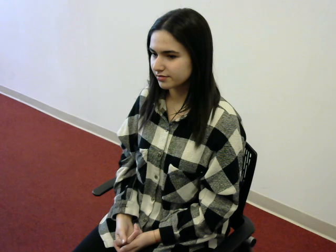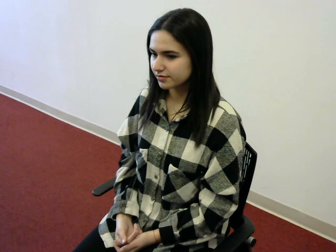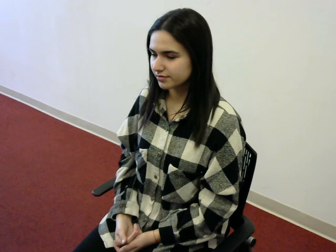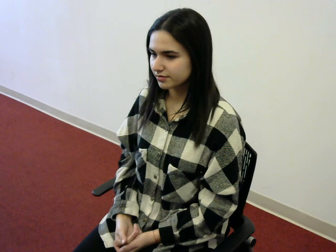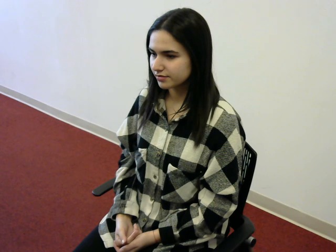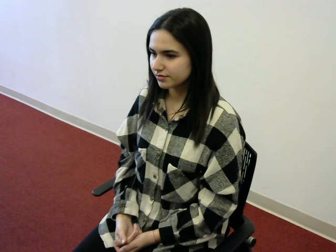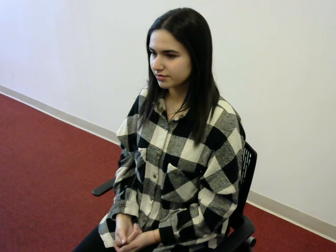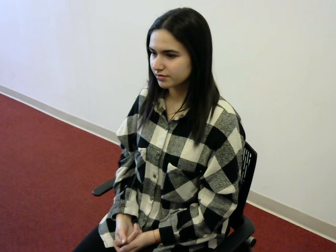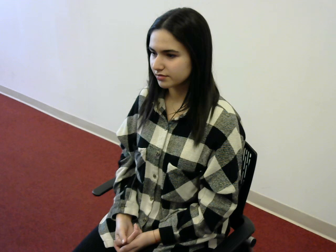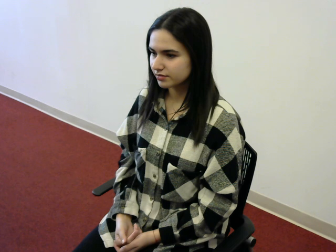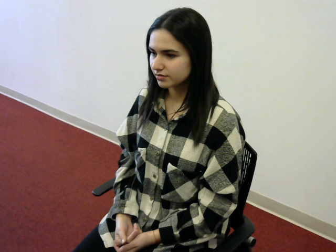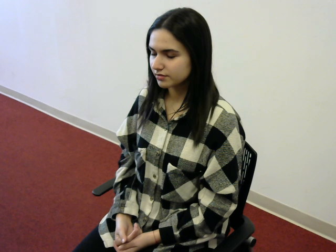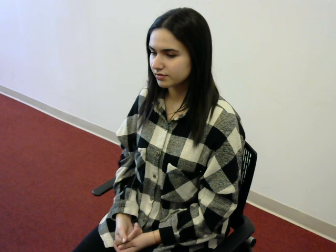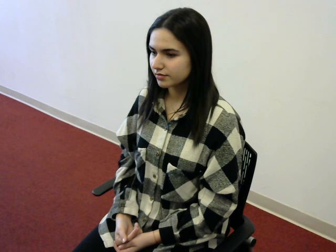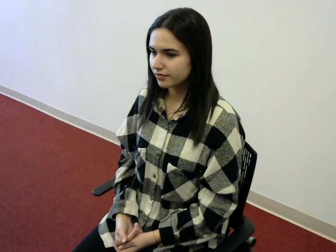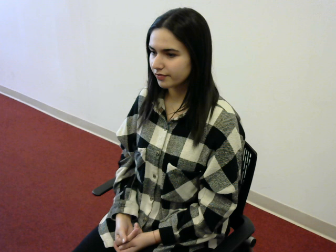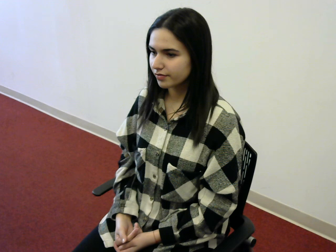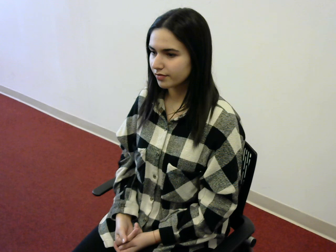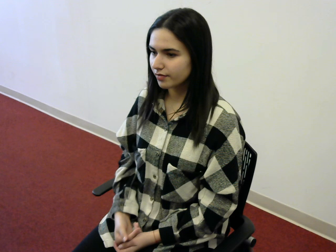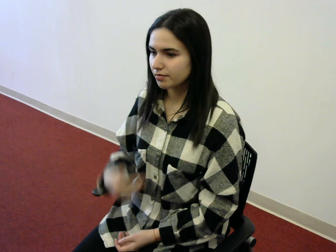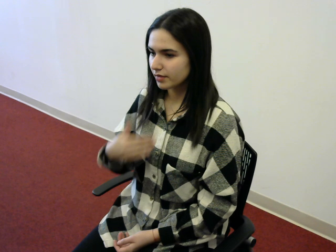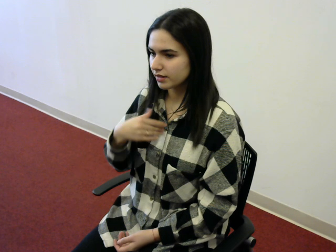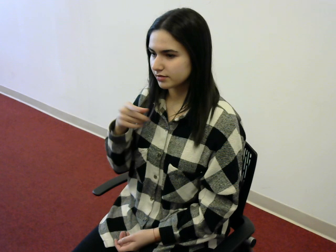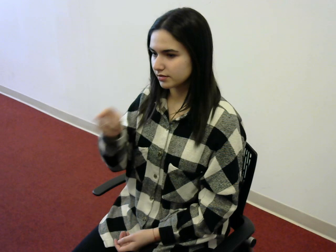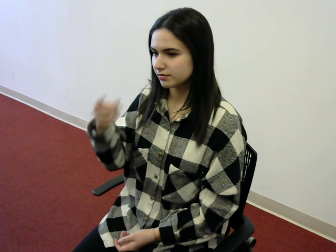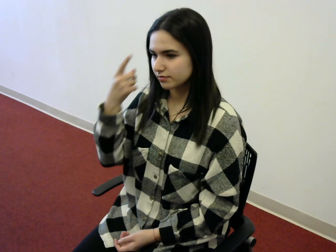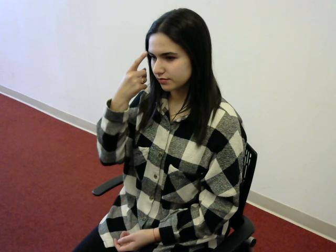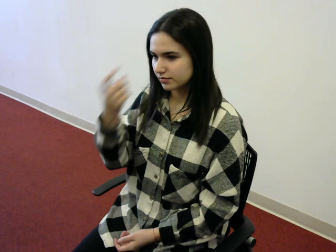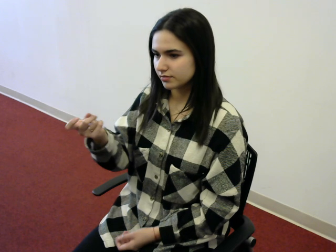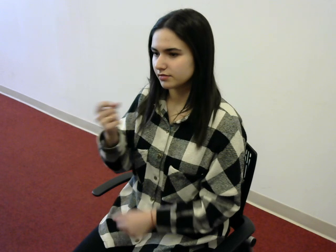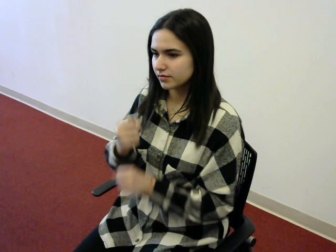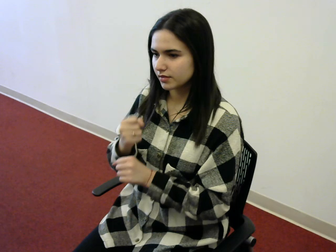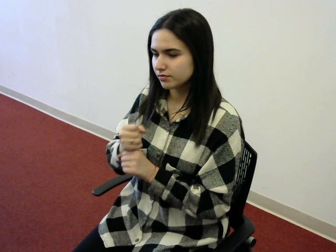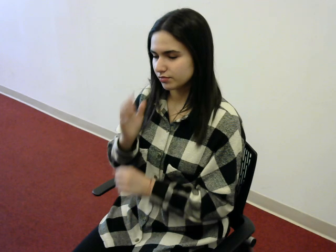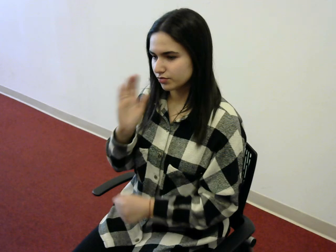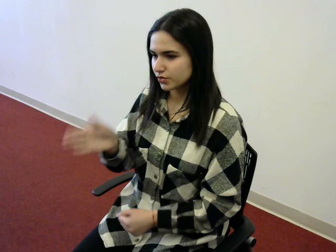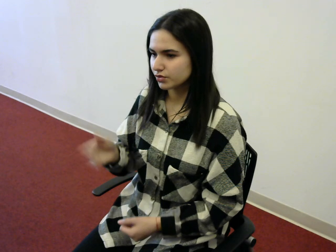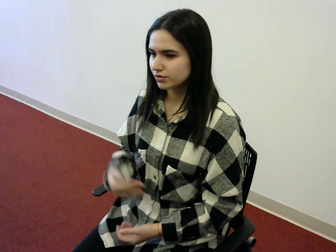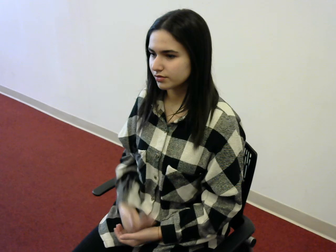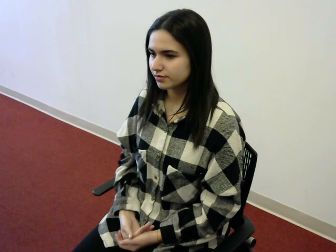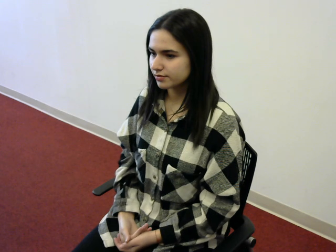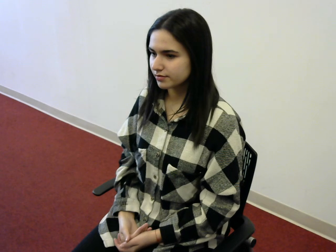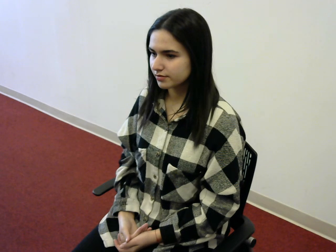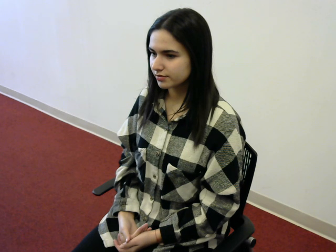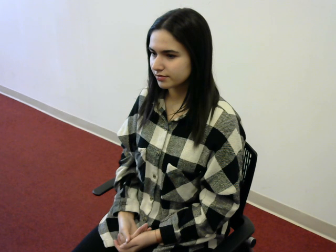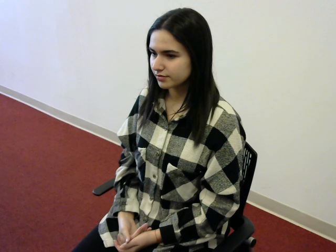Mən sizə xəbər edəcəyəm